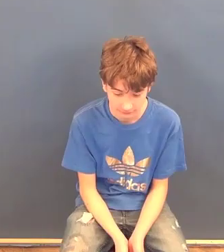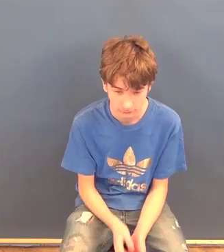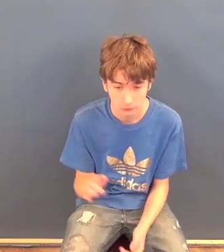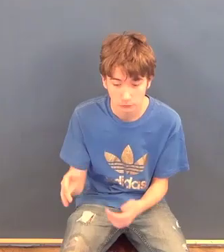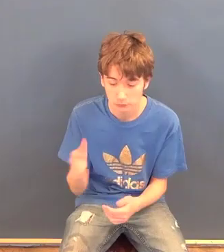Dobrze.